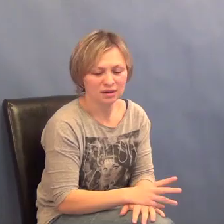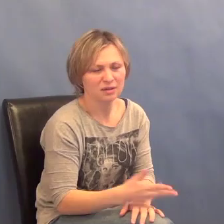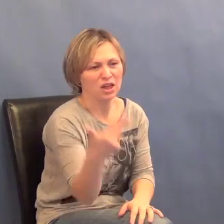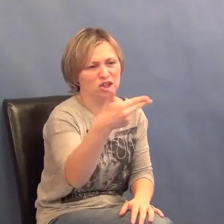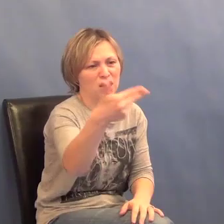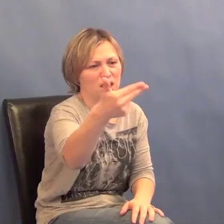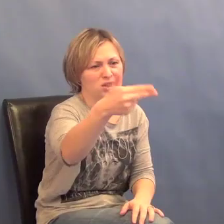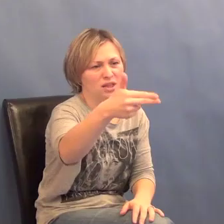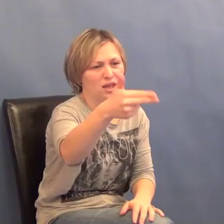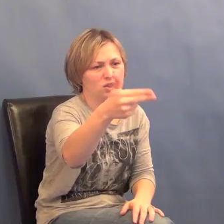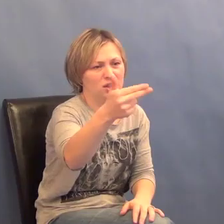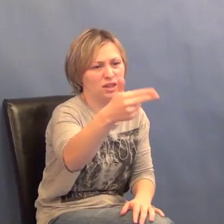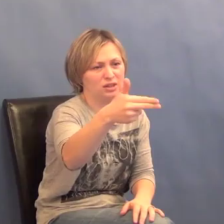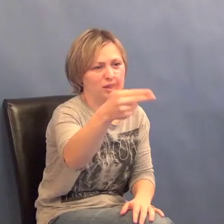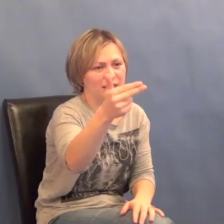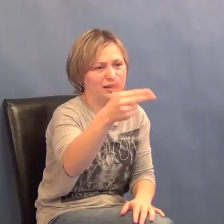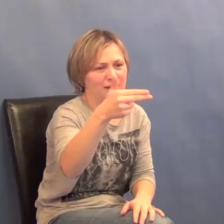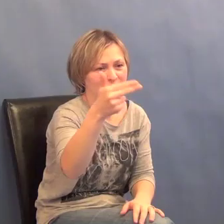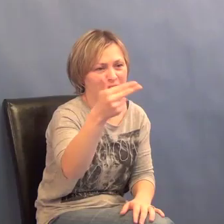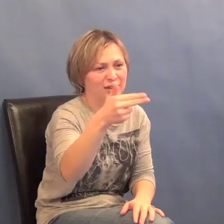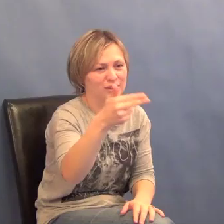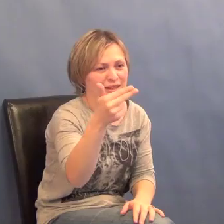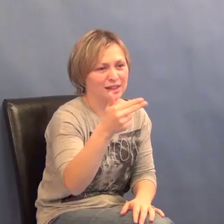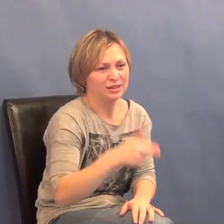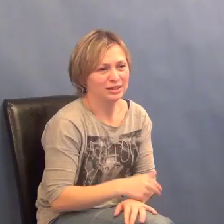Niedziela, niedziela.